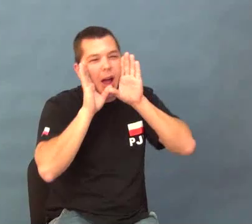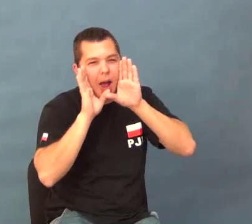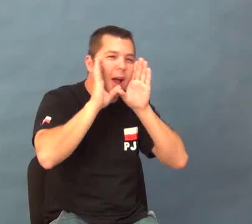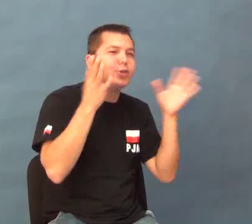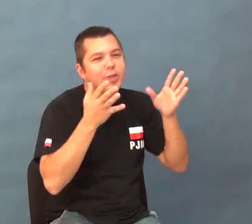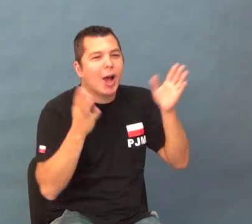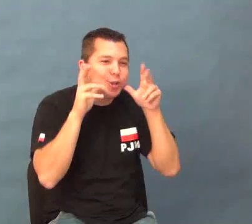Gdzie jest żaba?